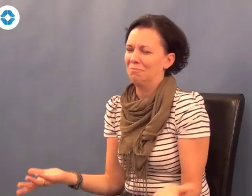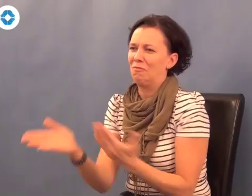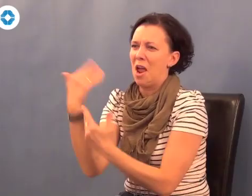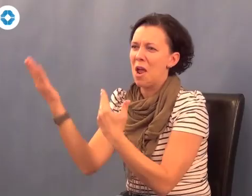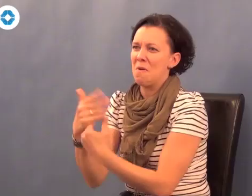Woła, woła.